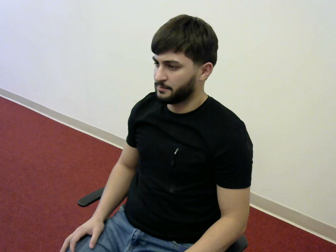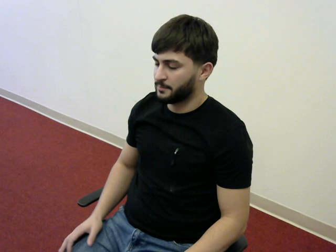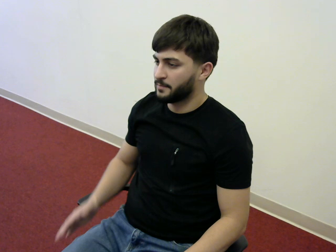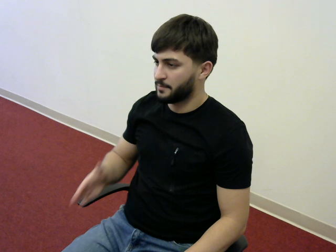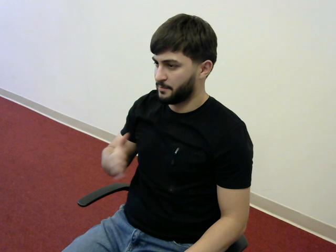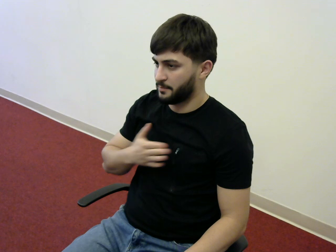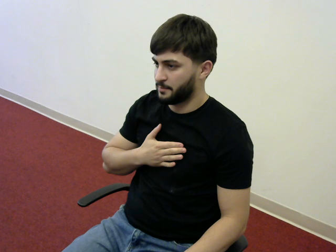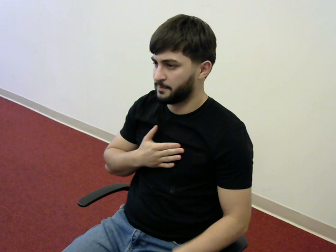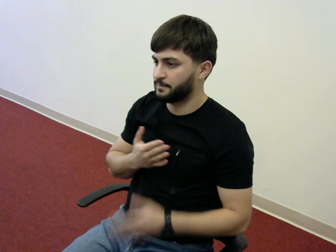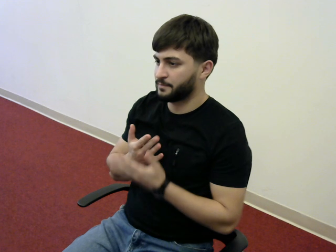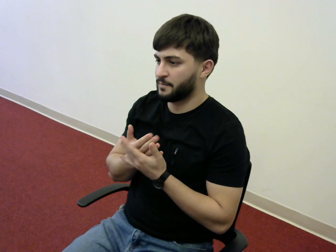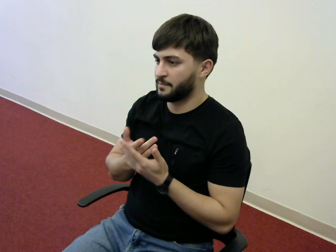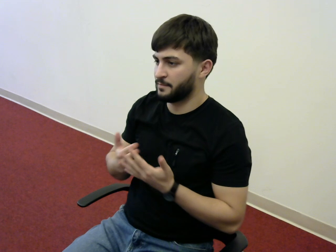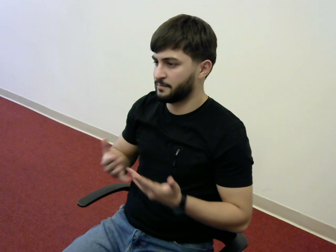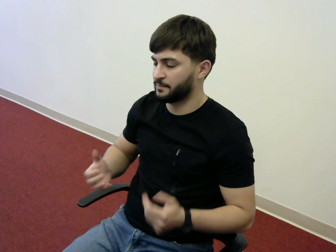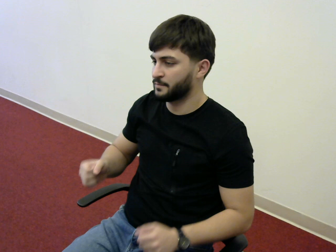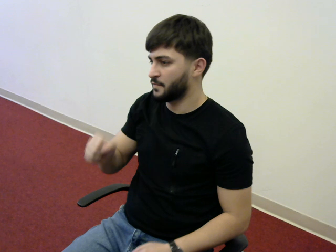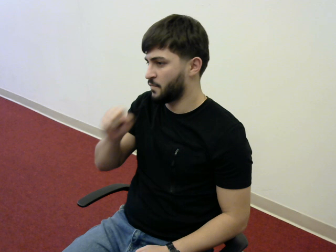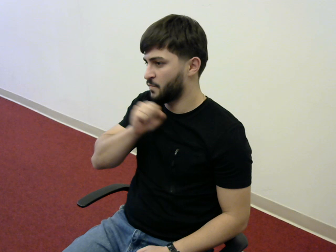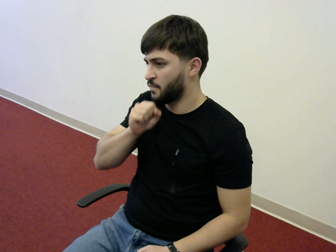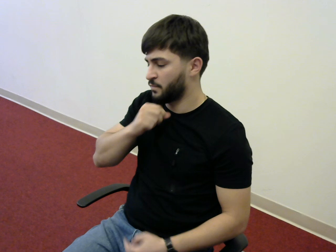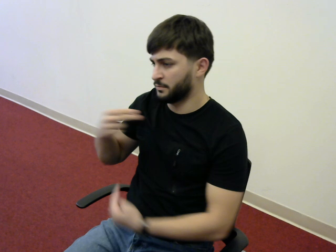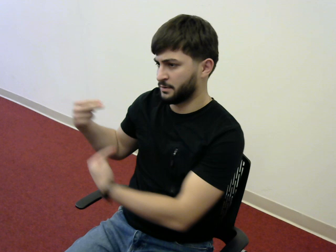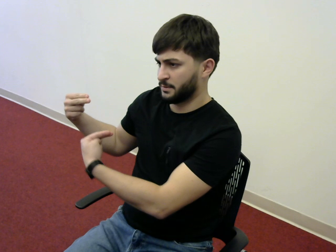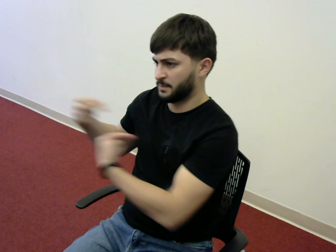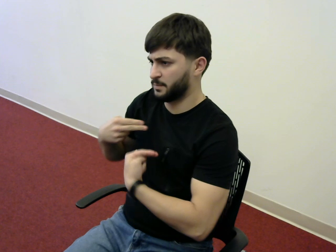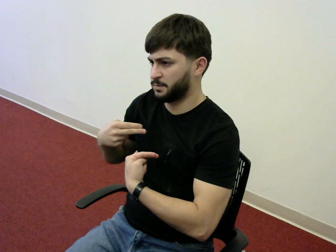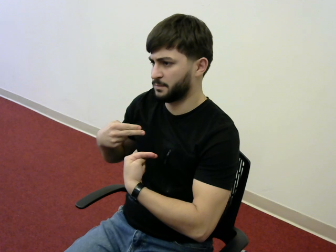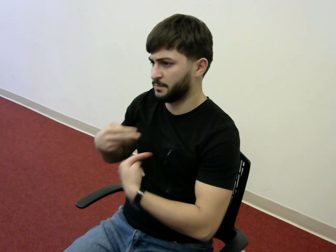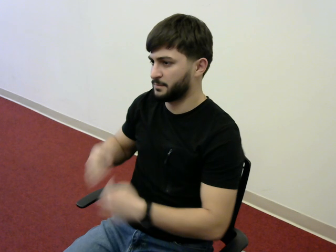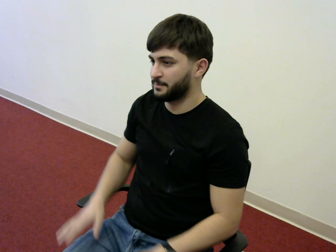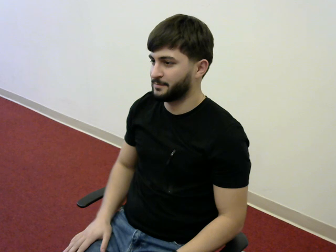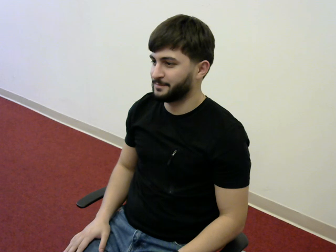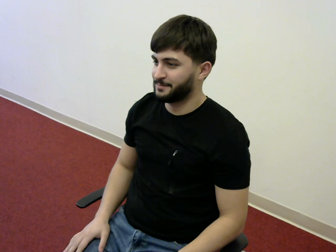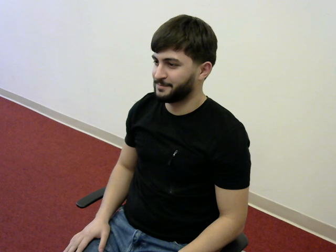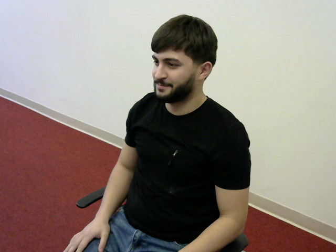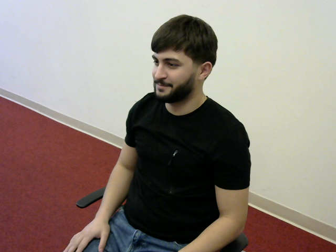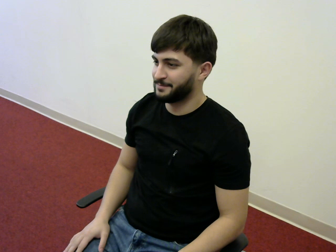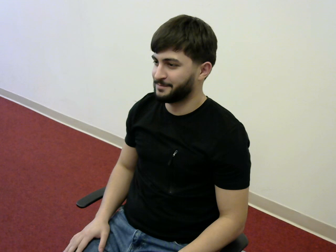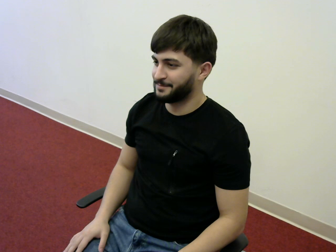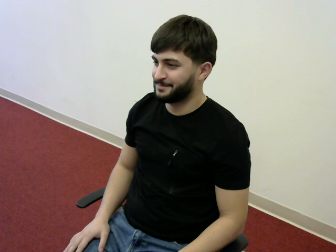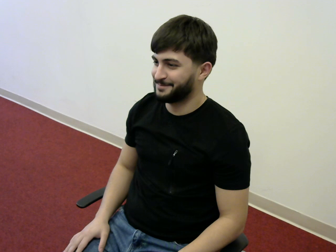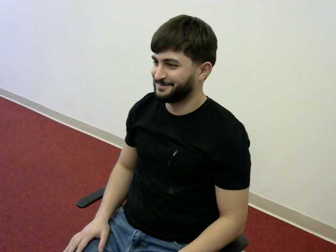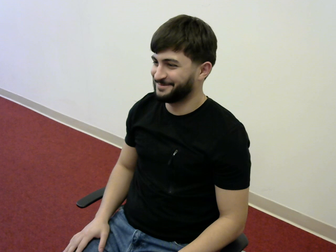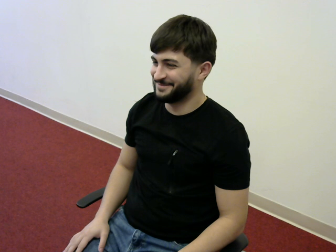Mənim əşyalarımı oğurlayıblar